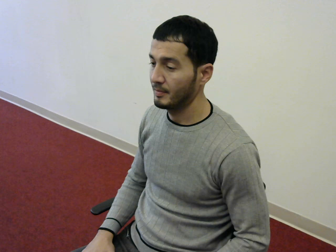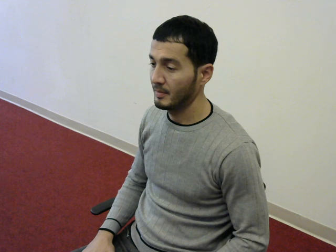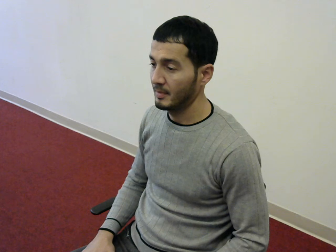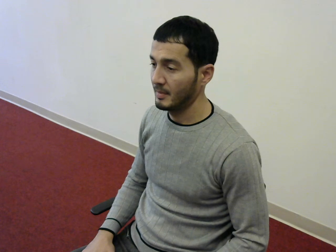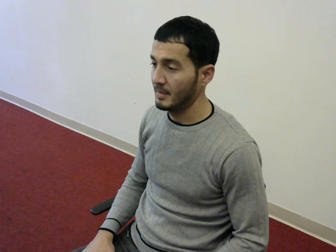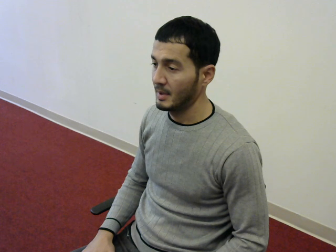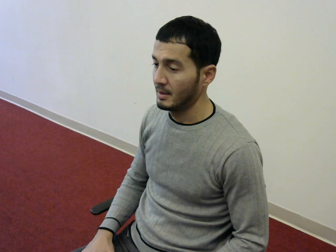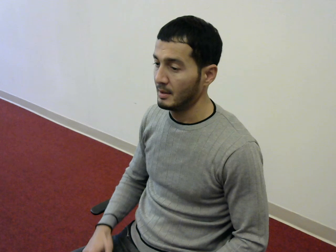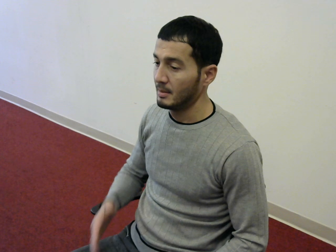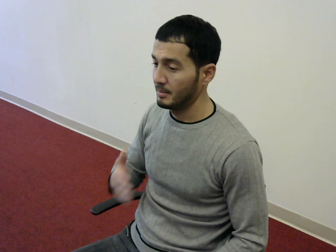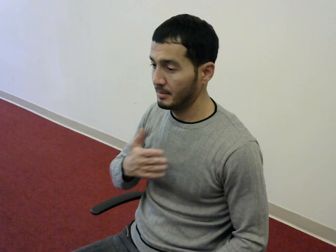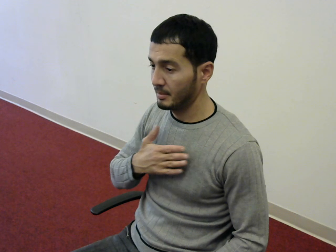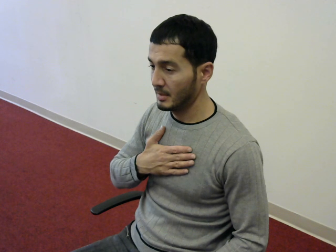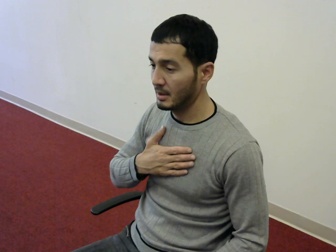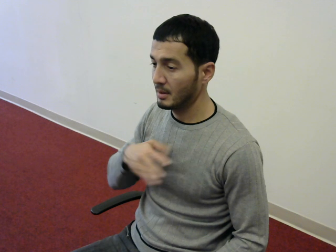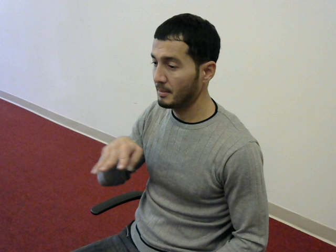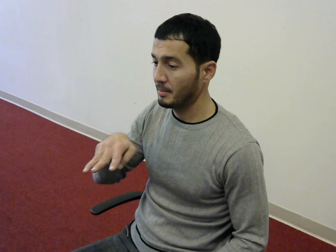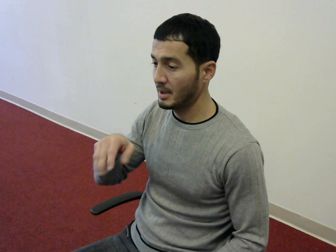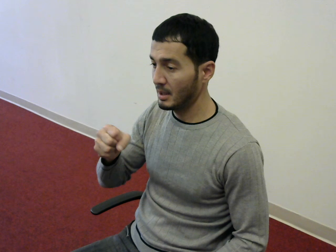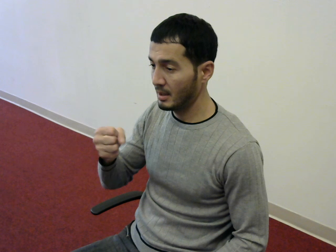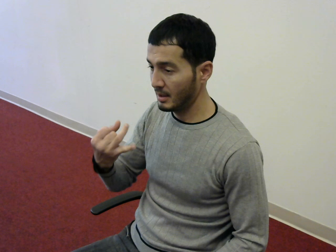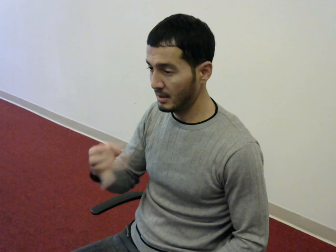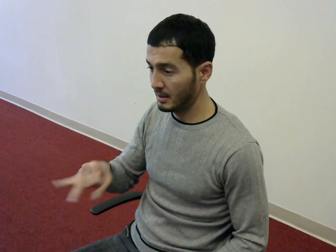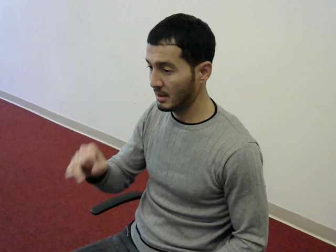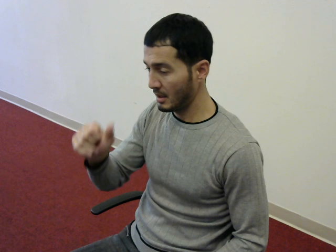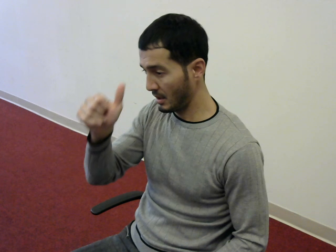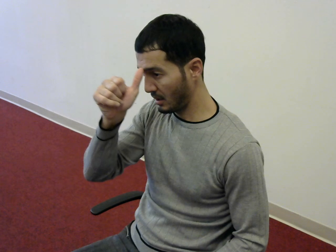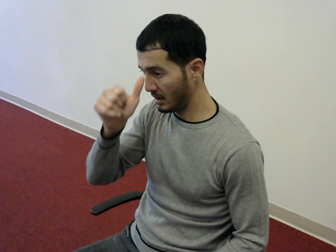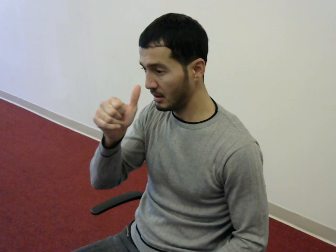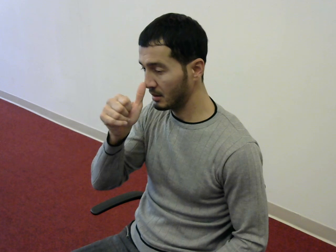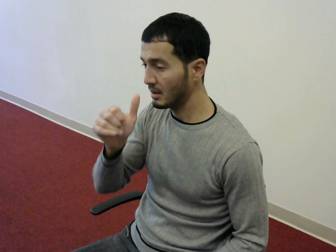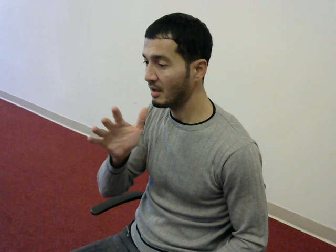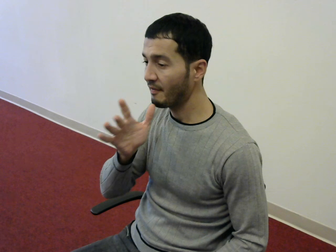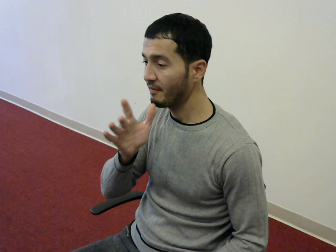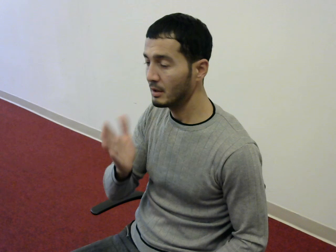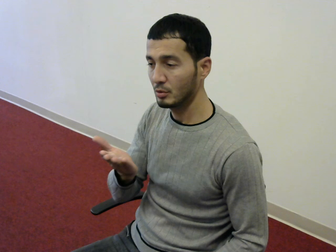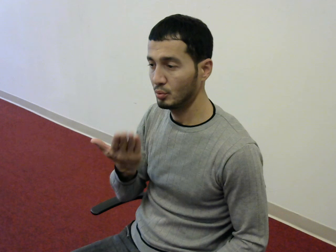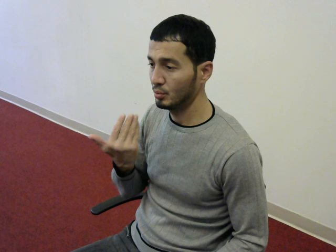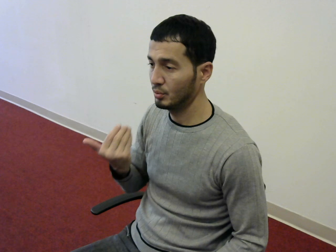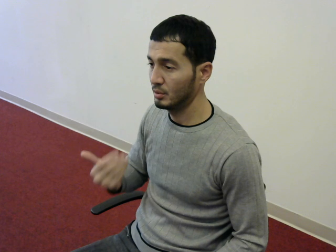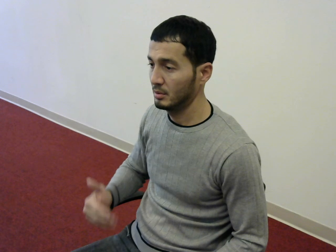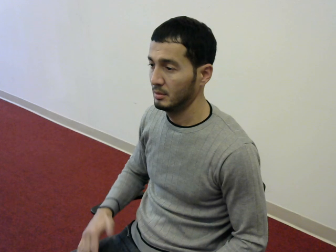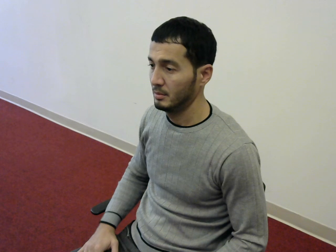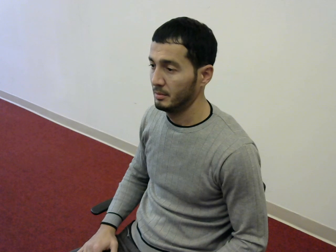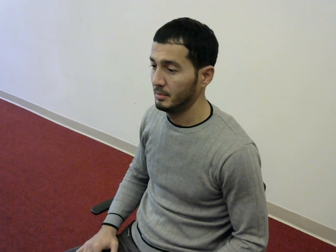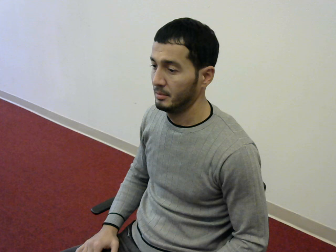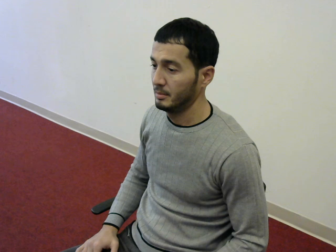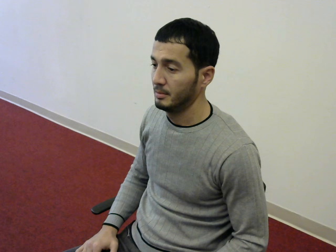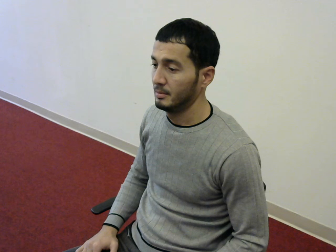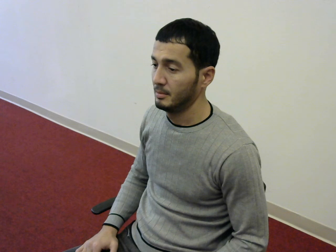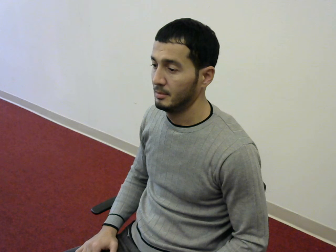Mənim may ayında vaxtım yoxdur